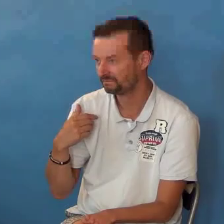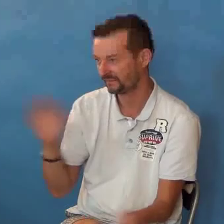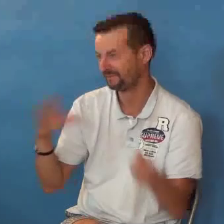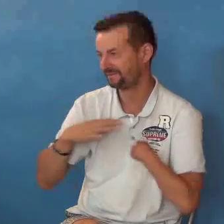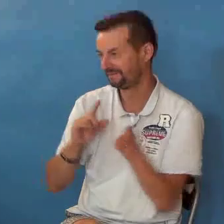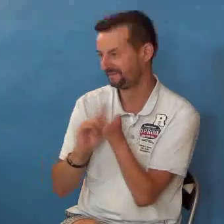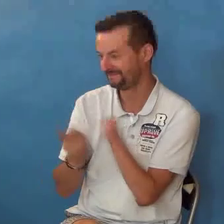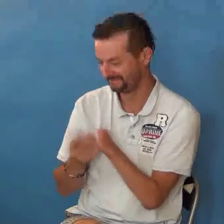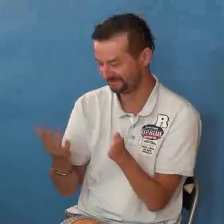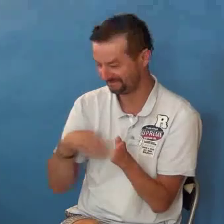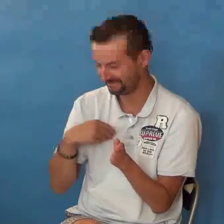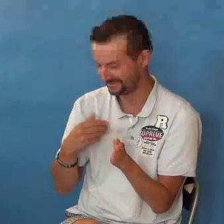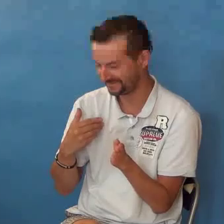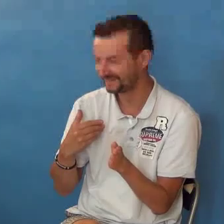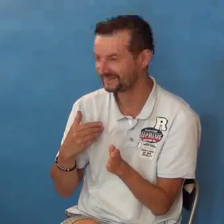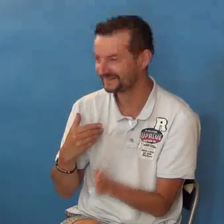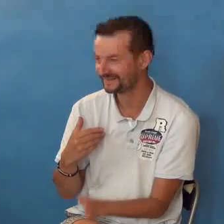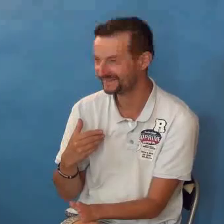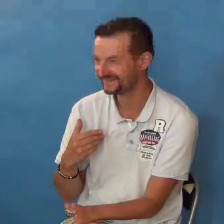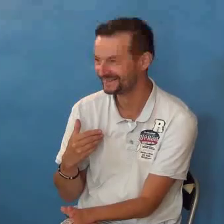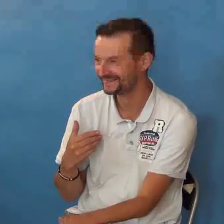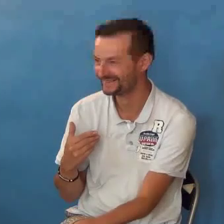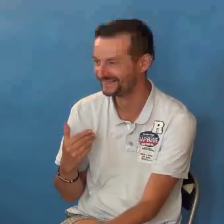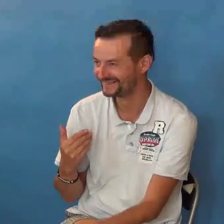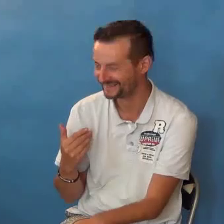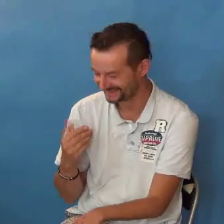Też mam wolne, możemy się spotkać.